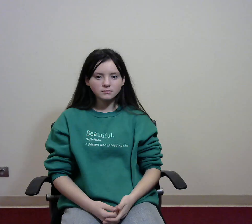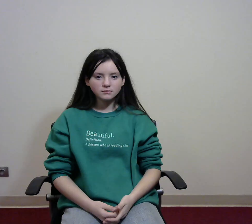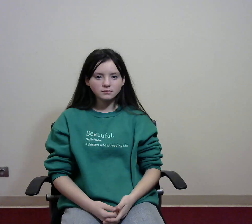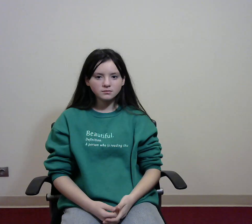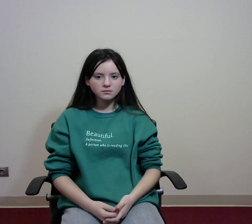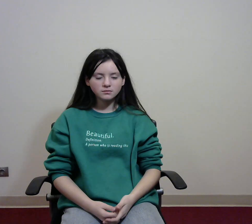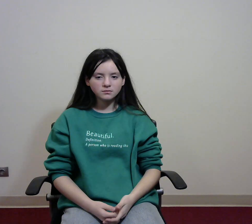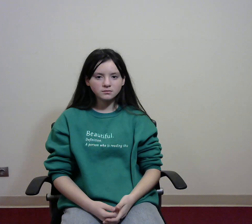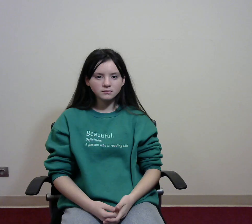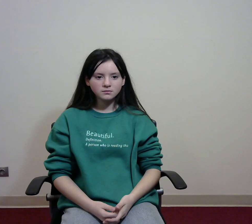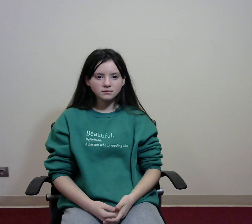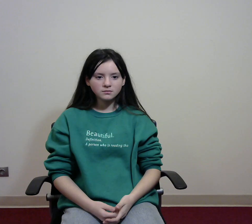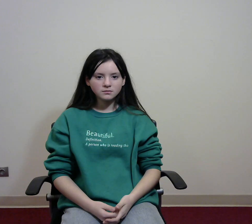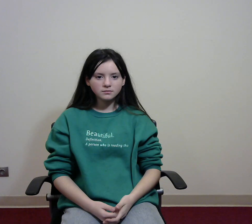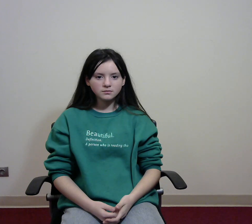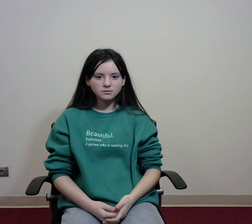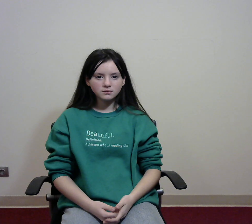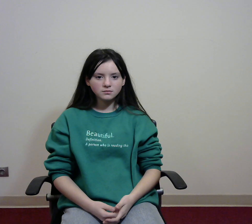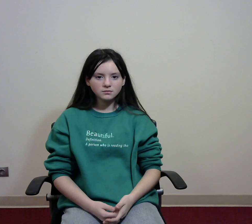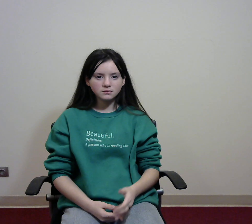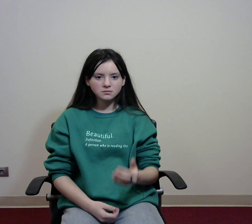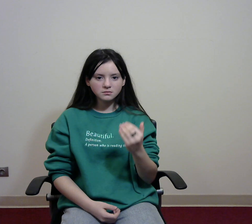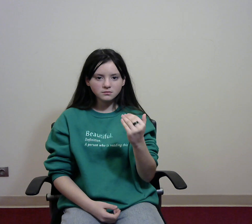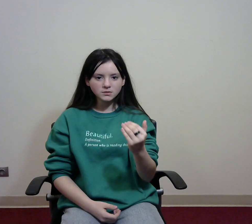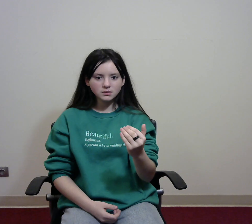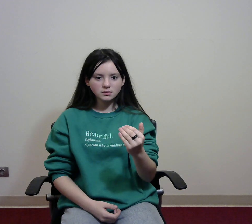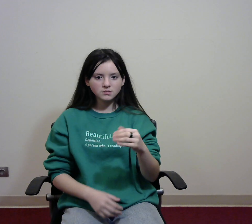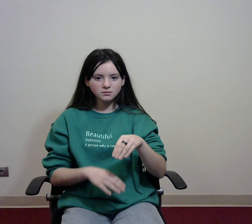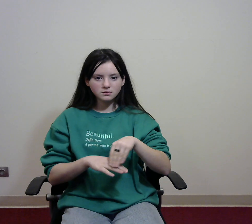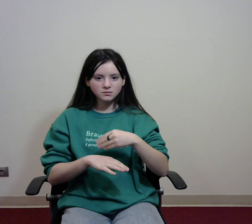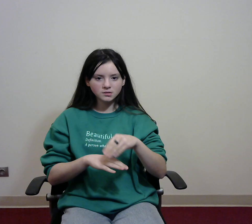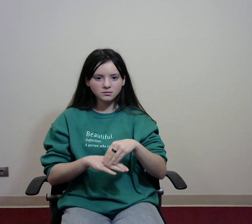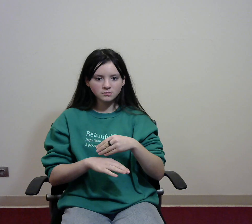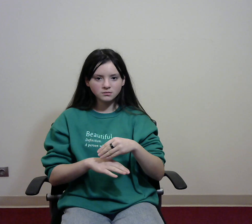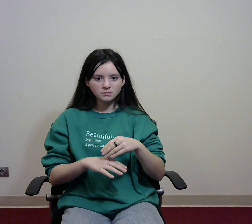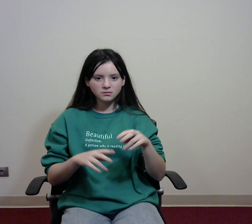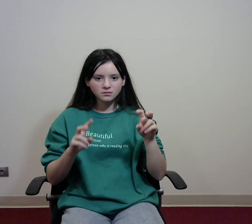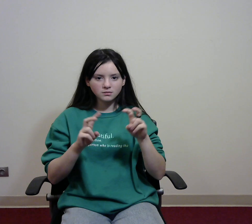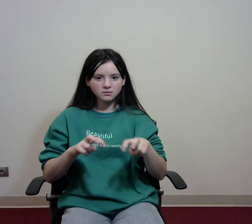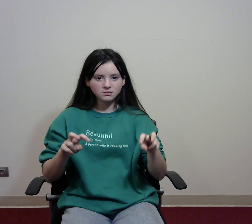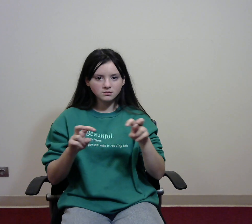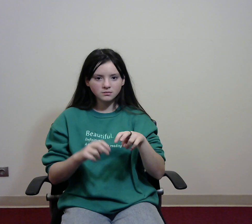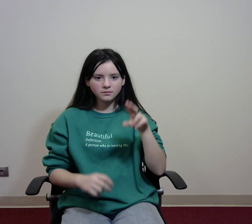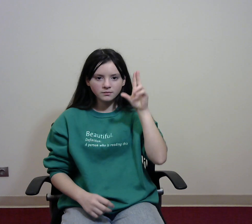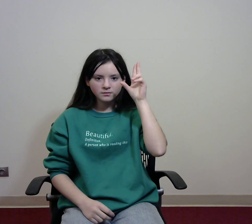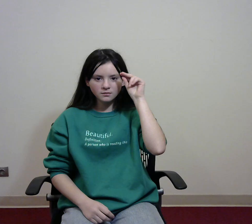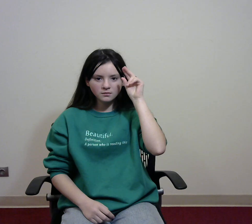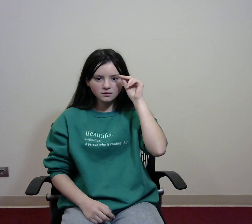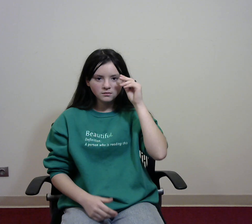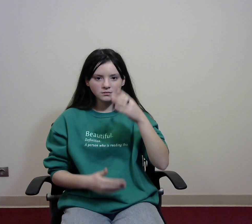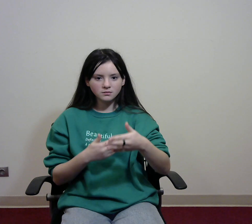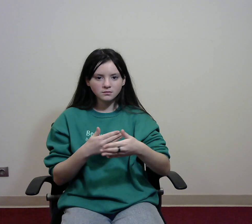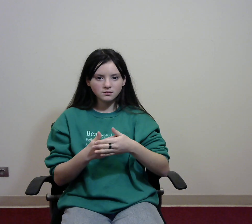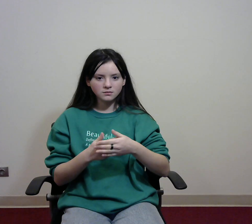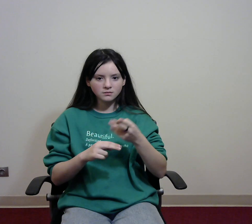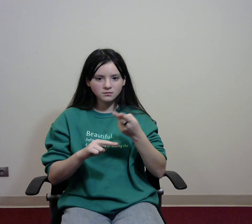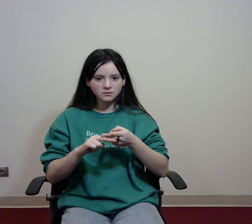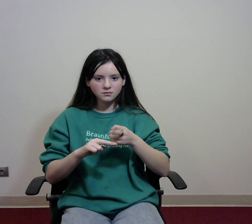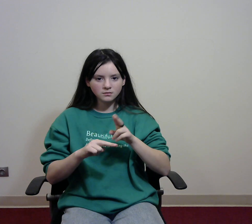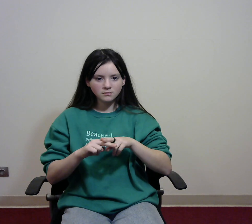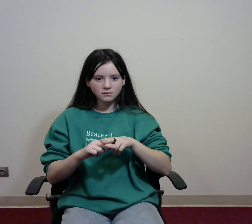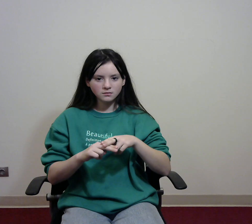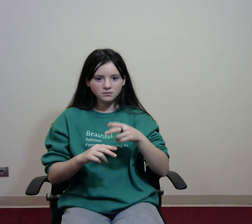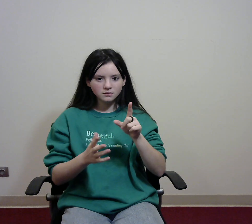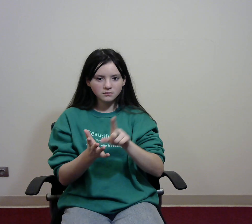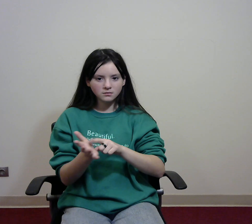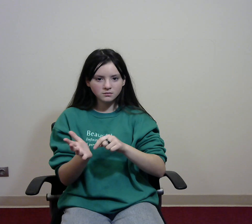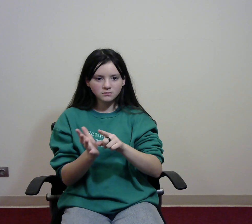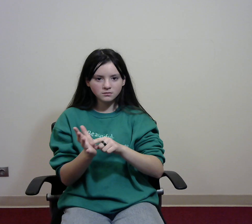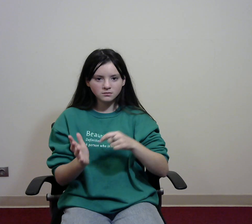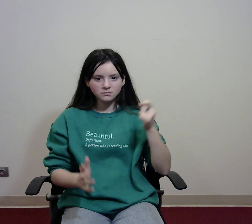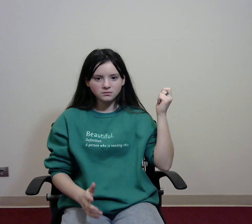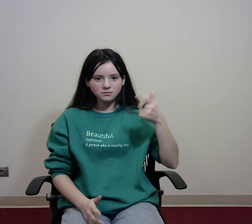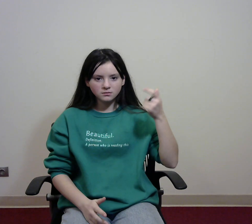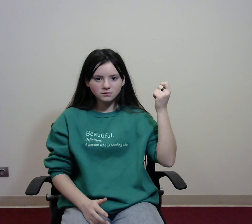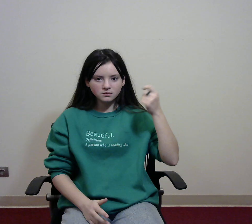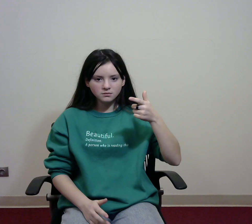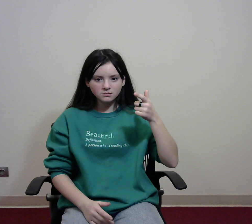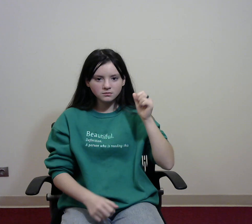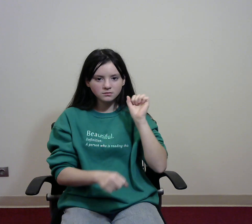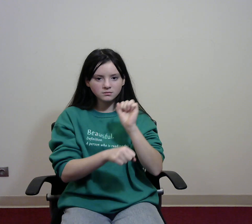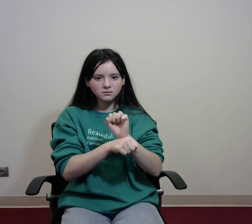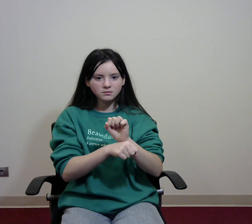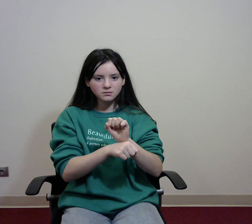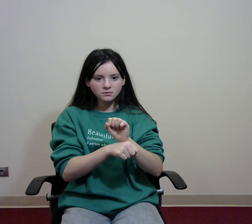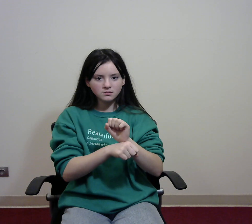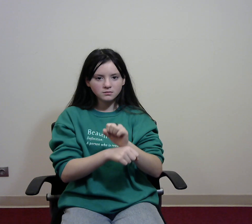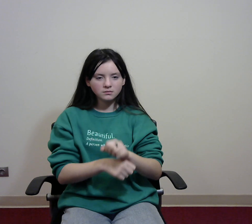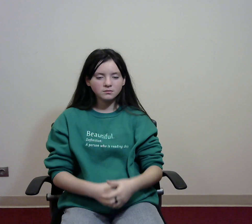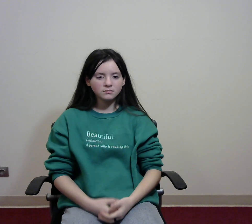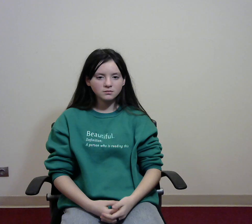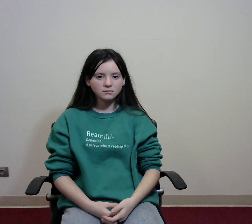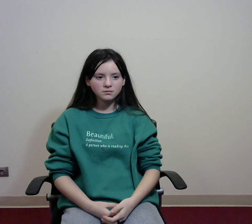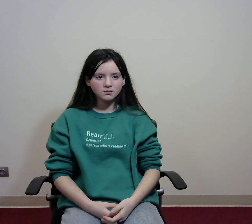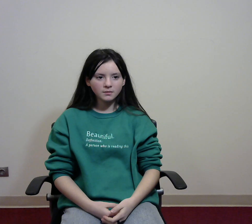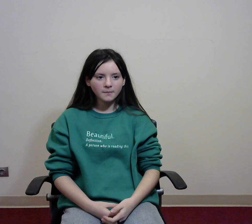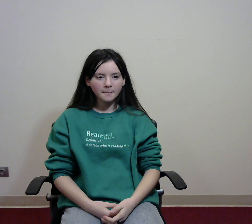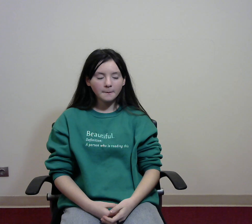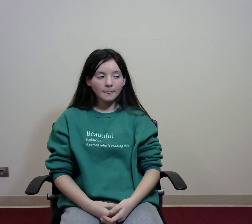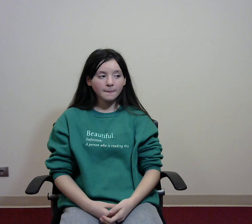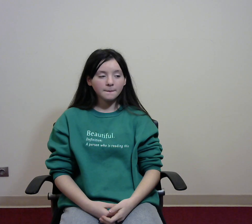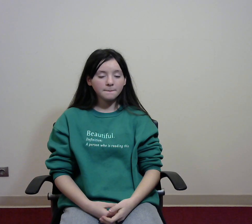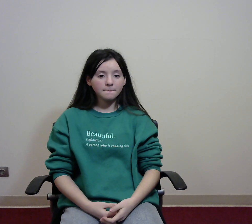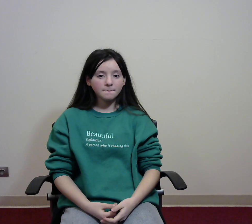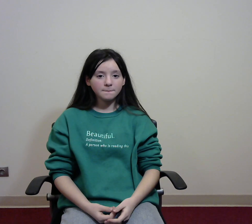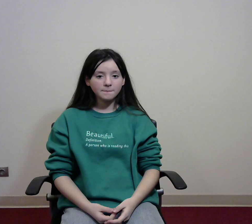Sizin həyat yoldaşınızın müayinə tarixi çatdığı üçün pensiya ödənişi dayanıb